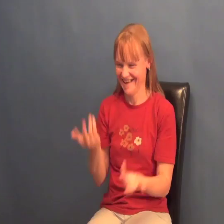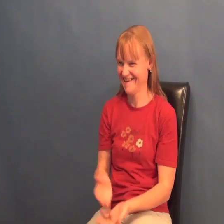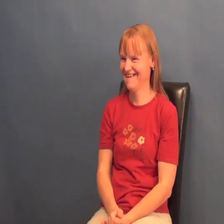Nie ma, no.